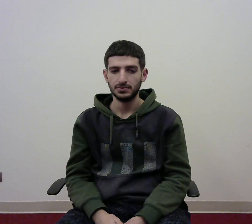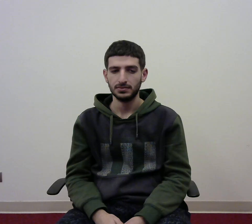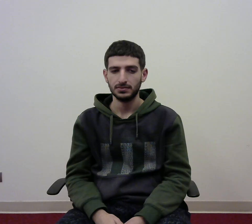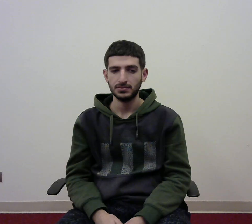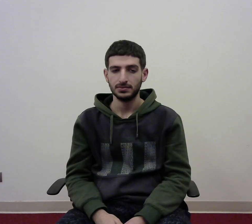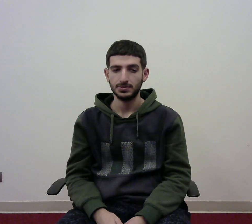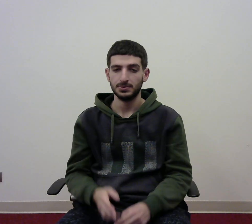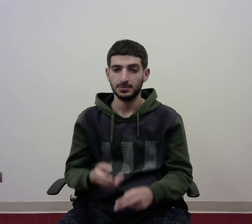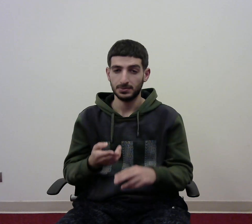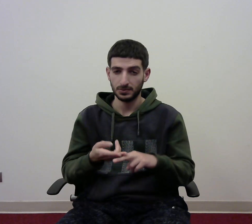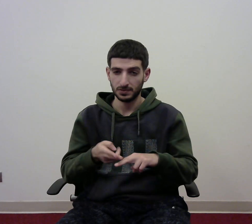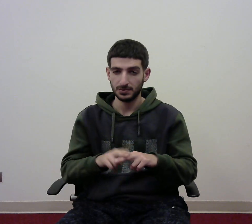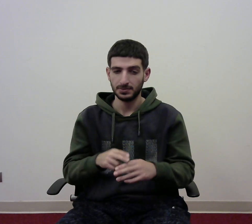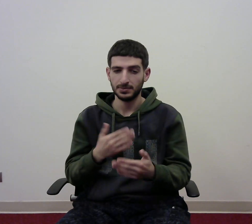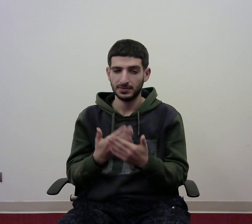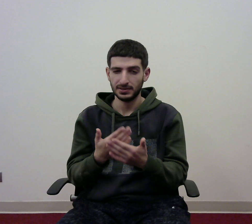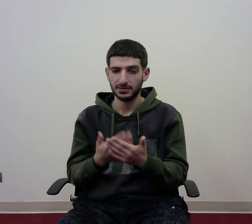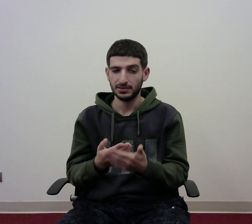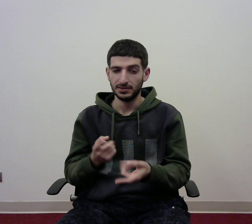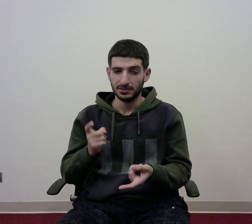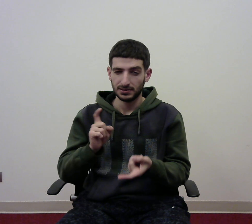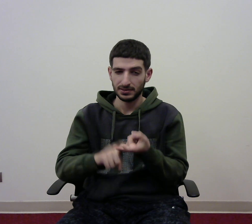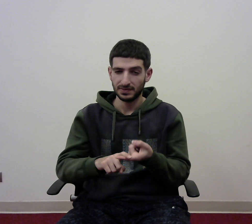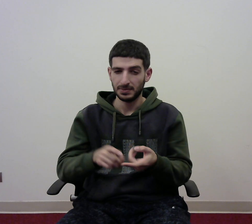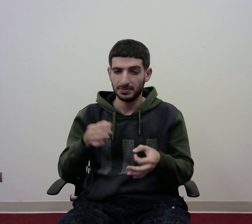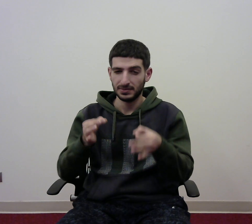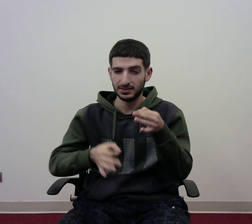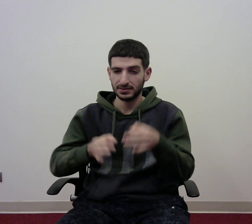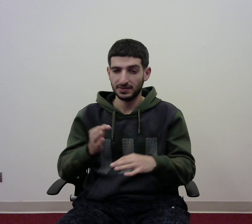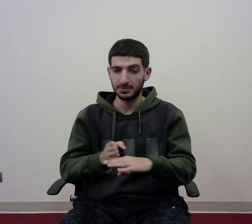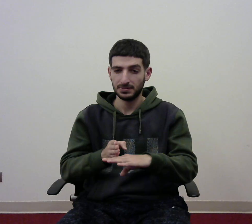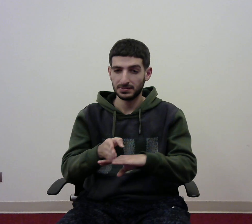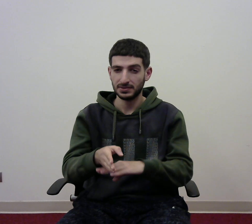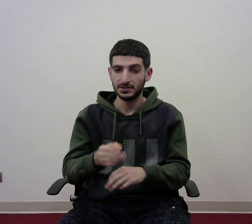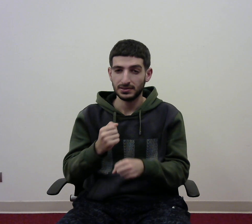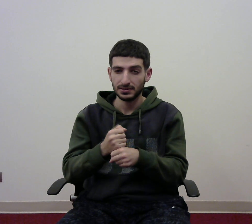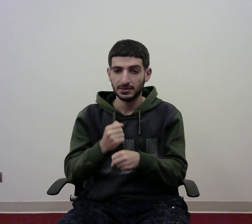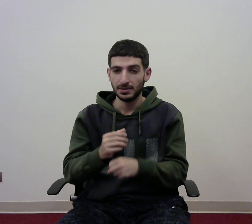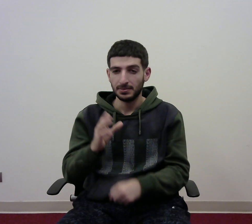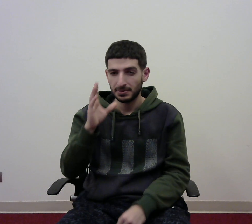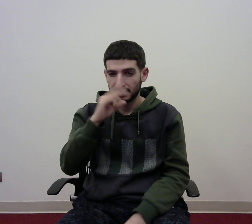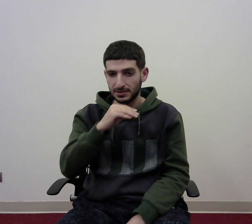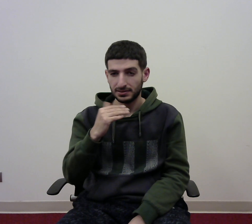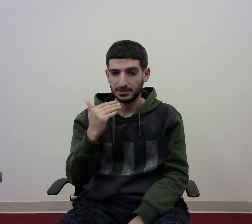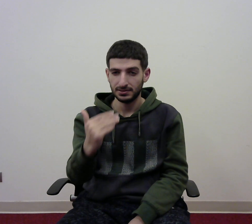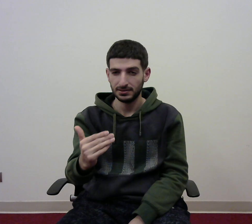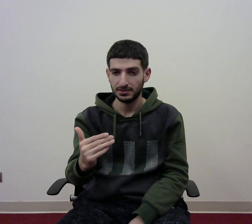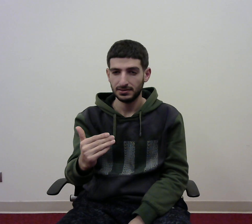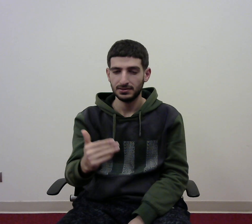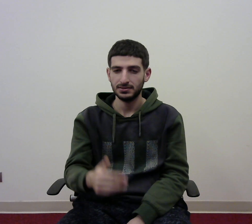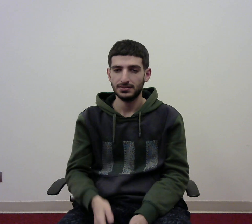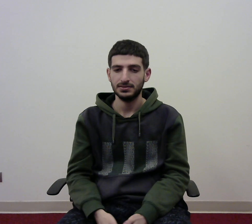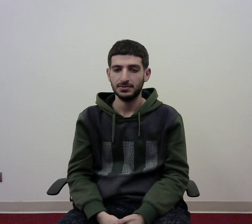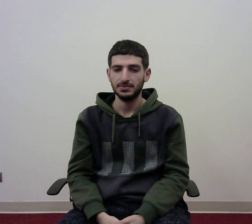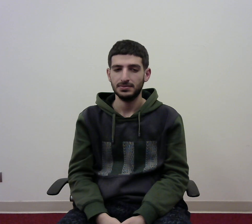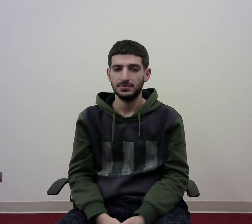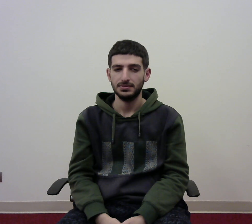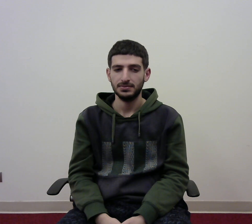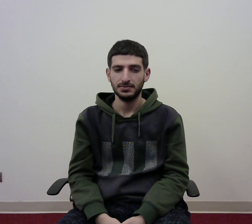Bu məsələ ilə bağlı məhkəməyə müraciət edə bilərsiniz